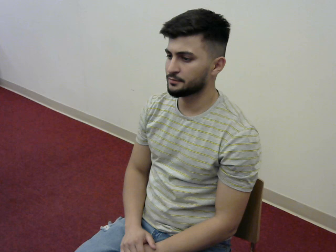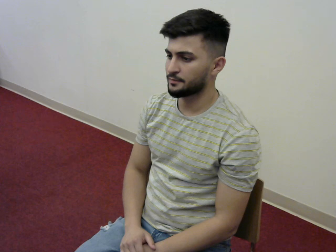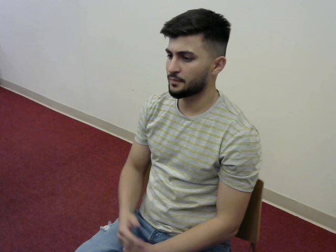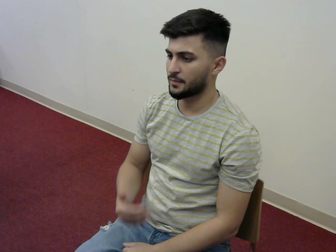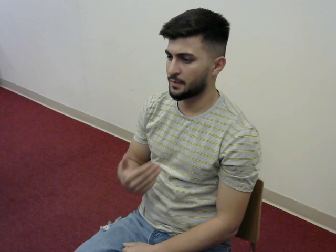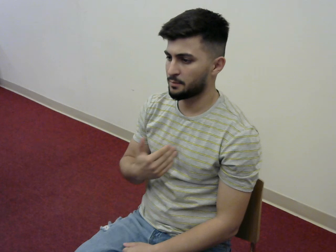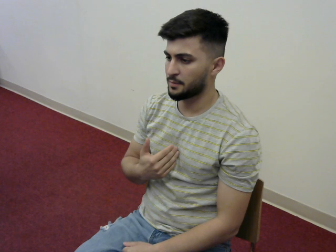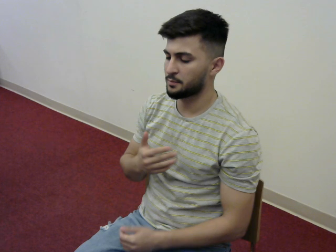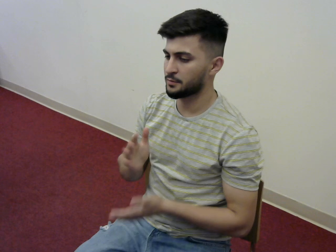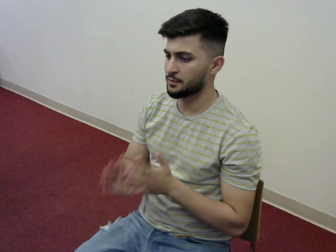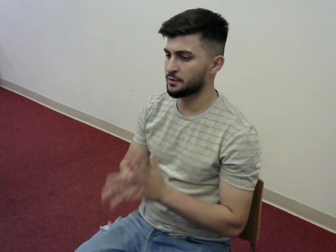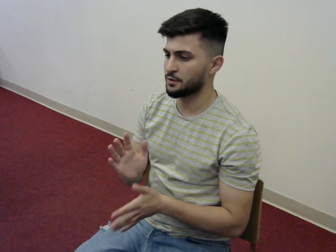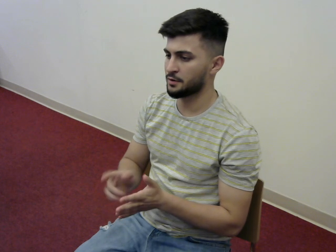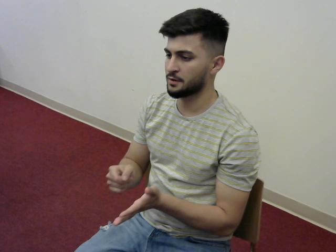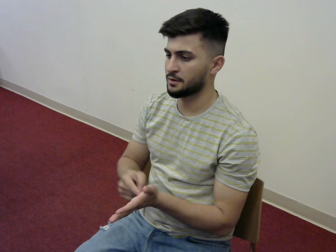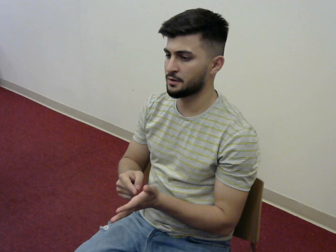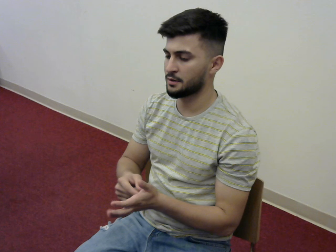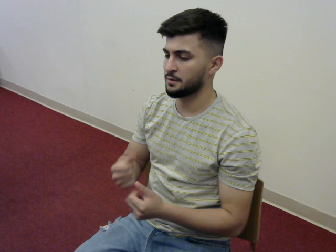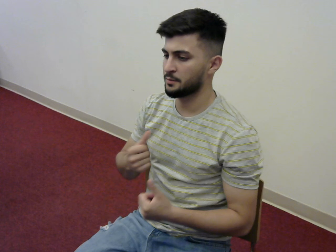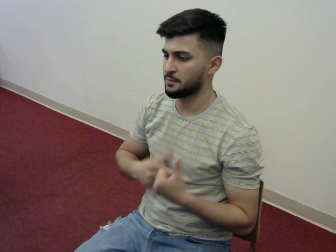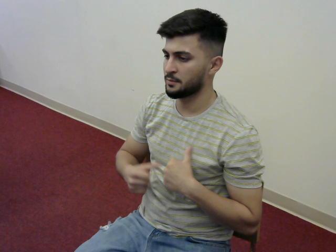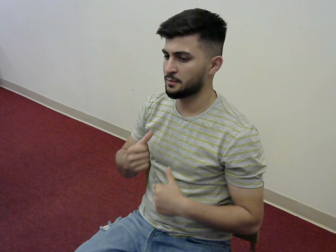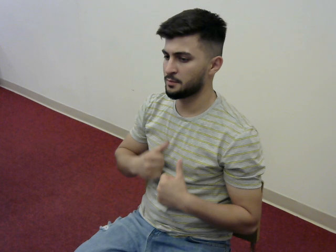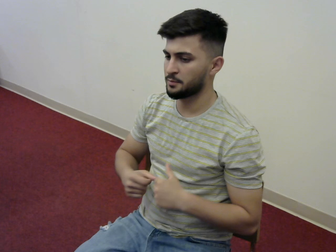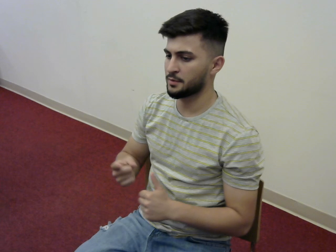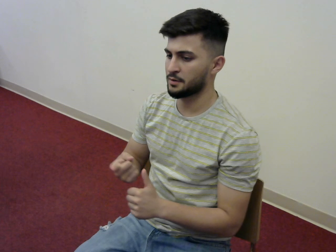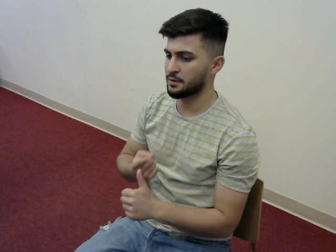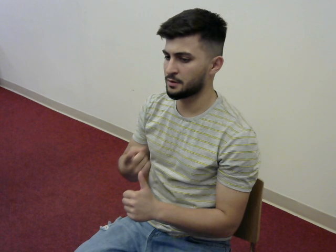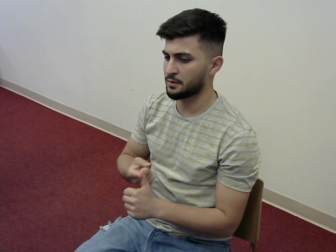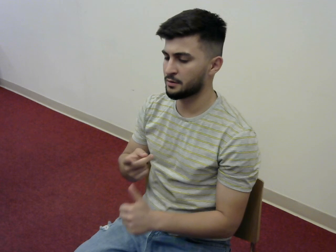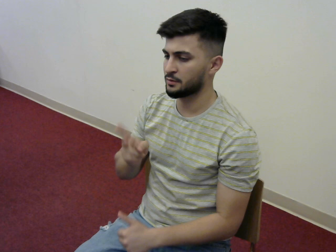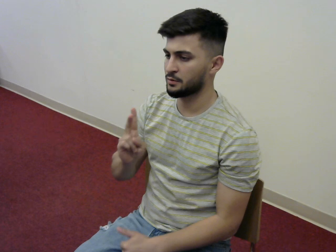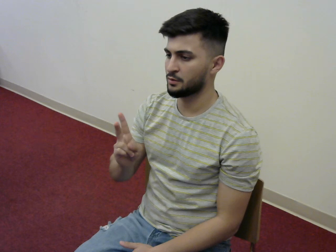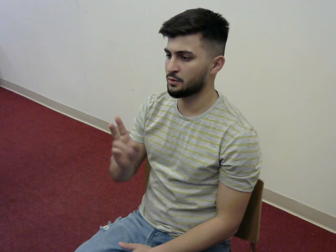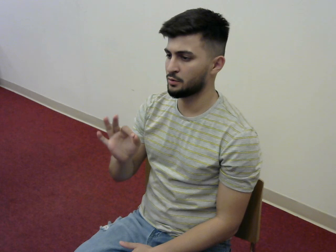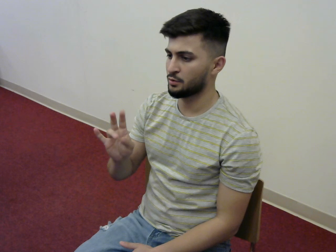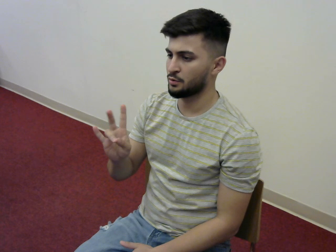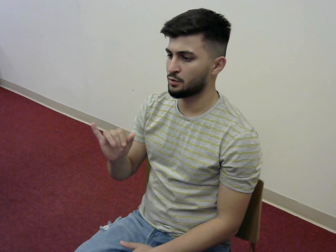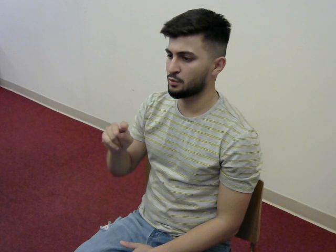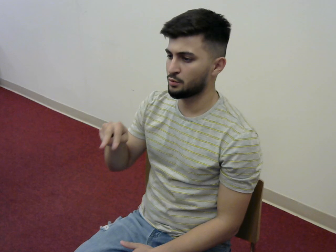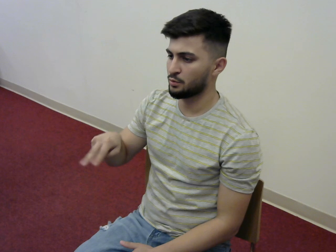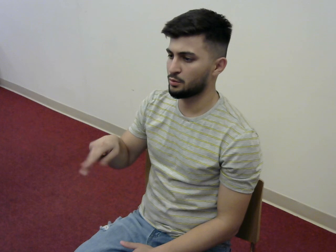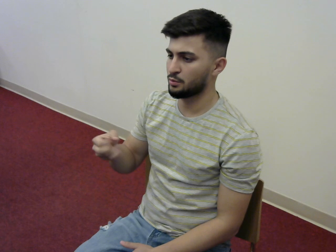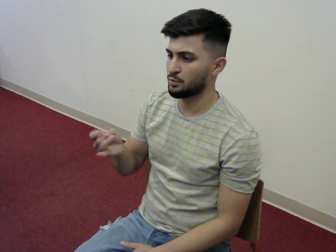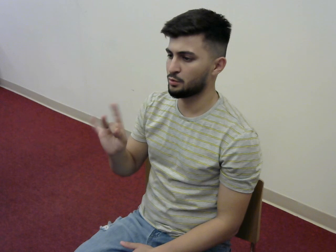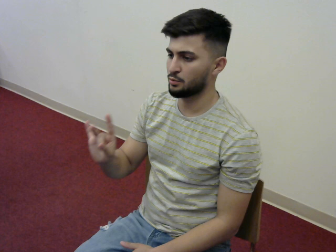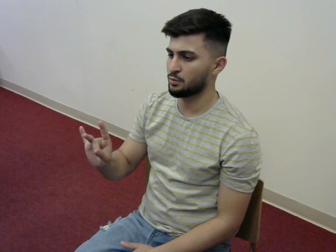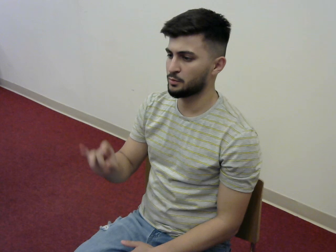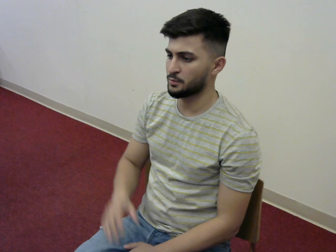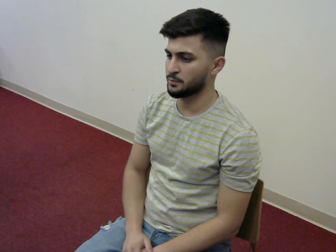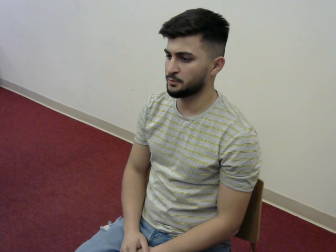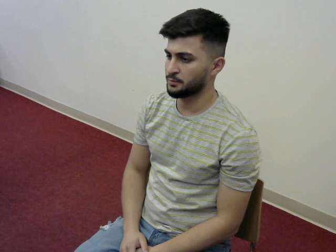Mənim işarə dili müəlliməmin adı Könüldür